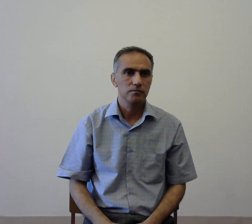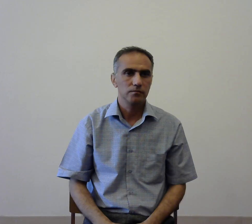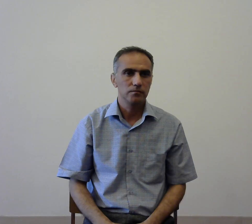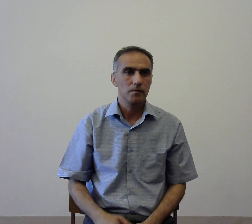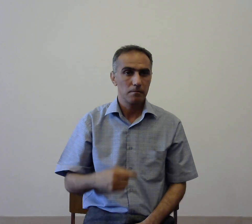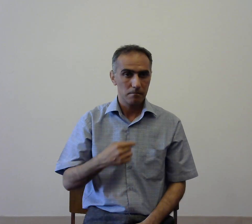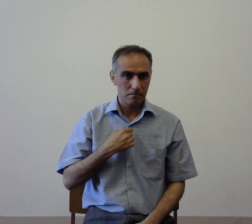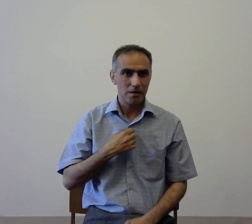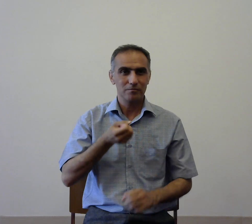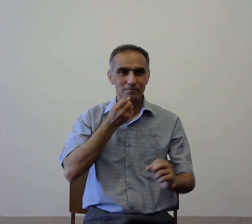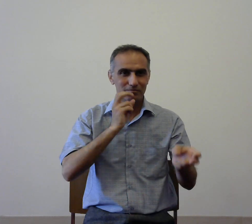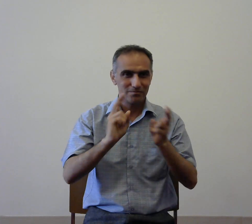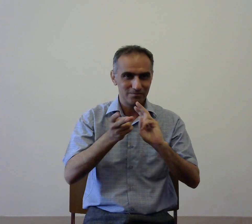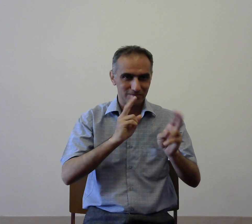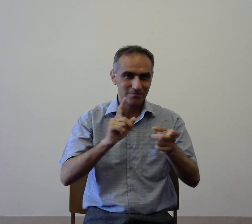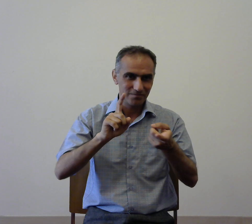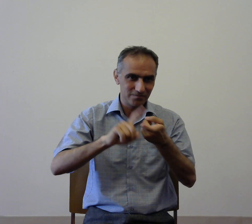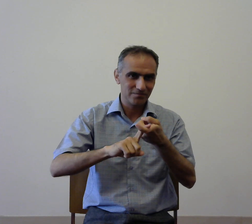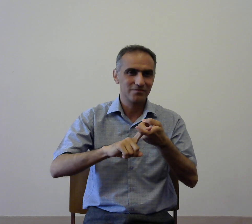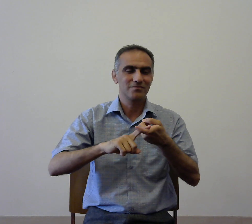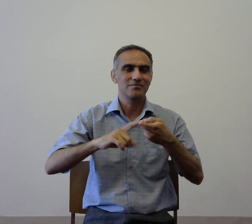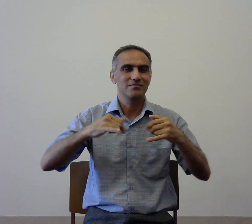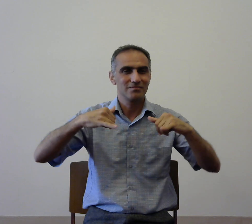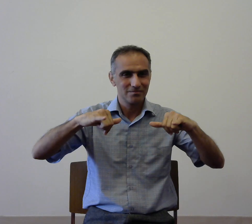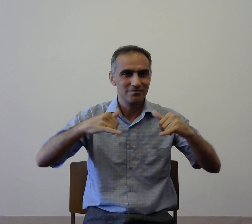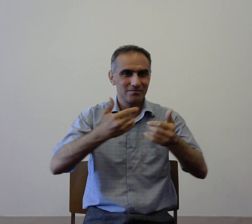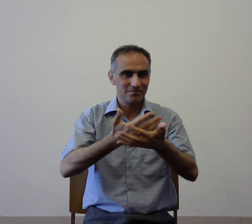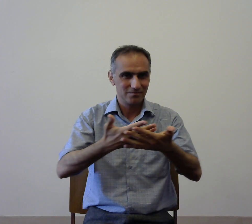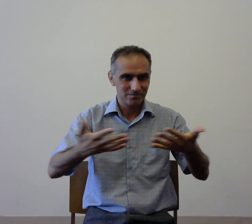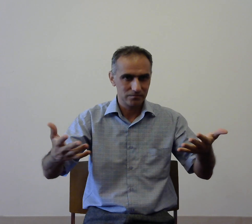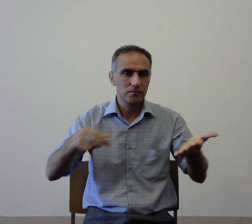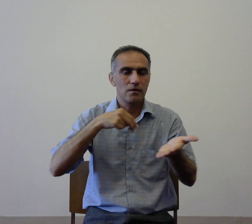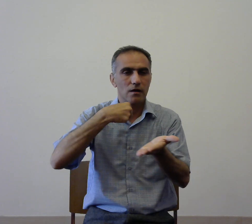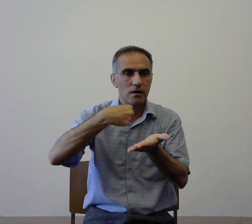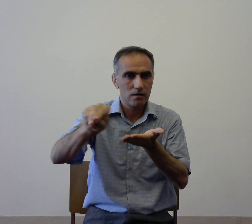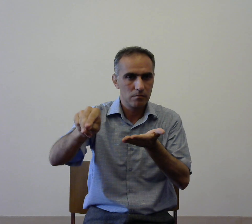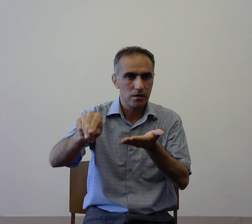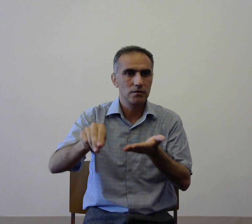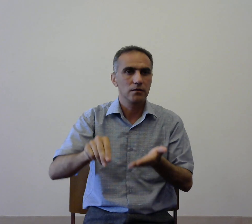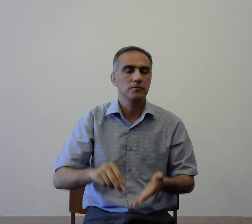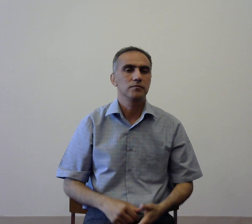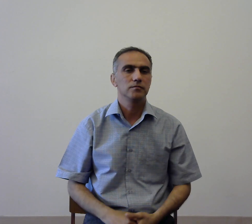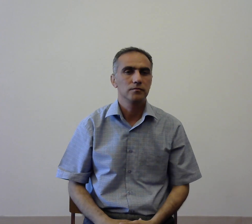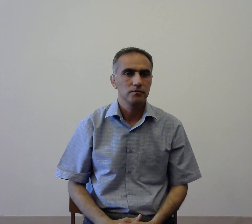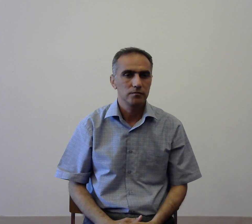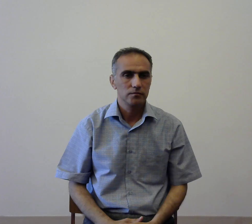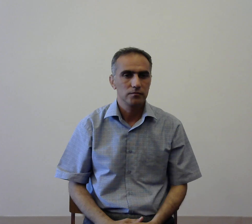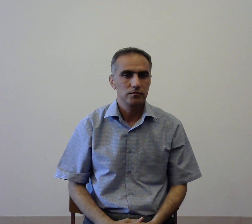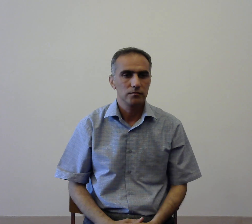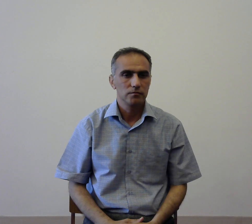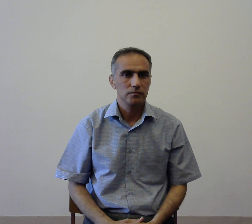Mən mətbəx üçün qab almalıyam